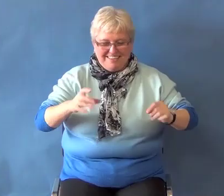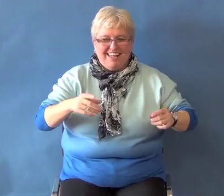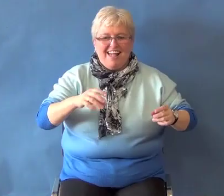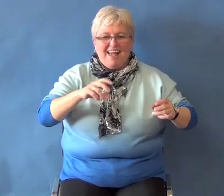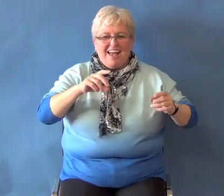Tak.